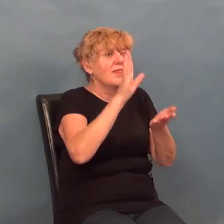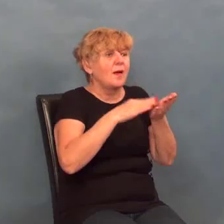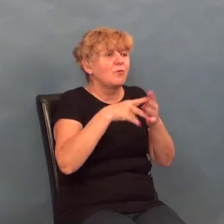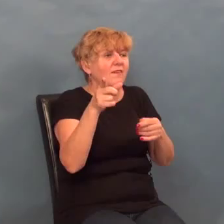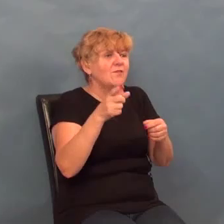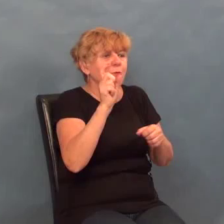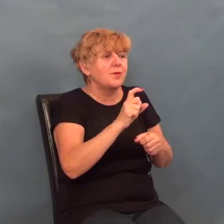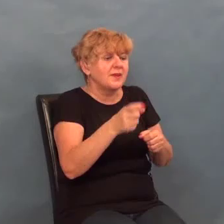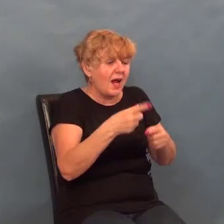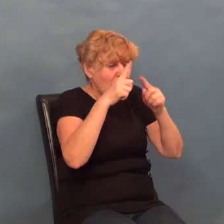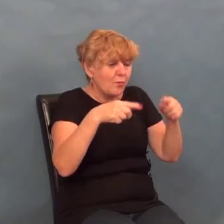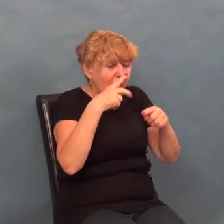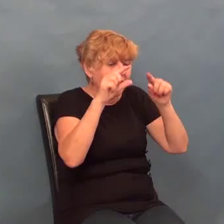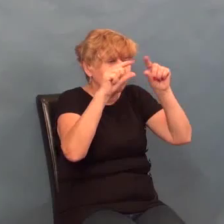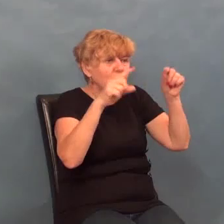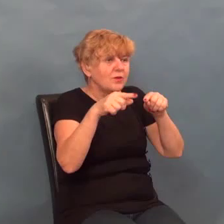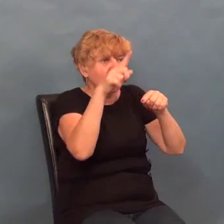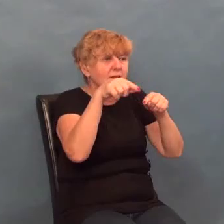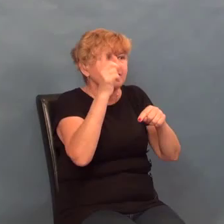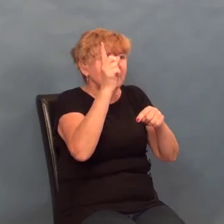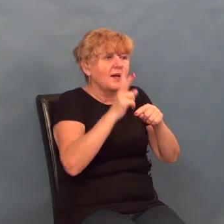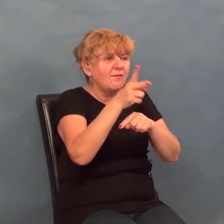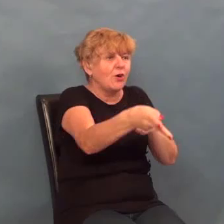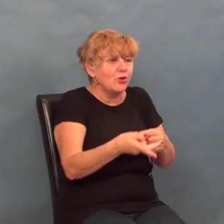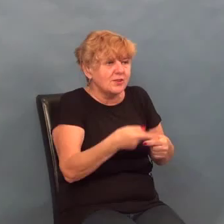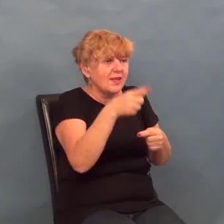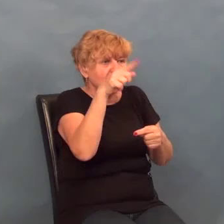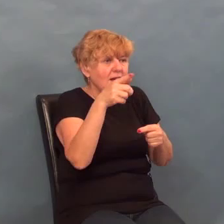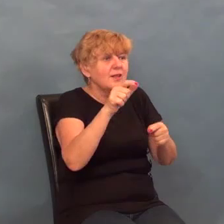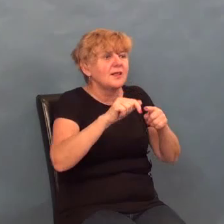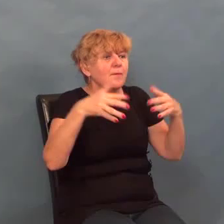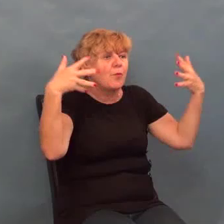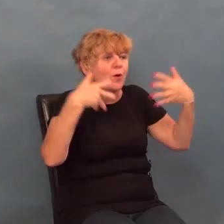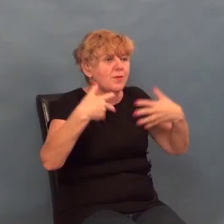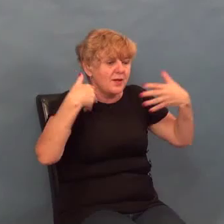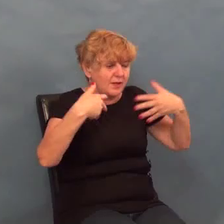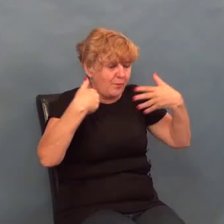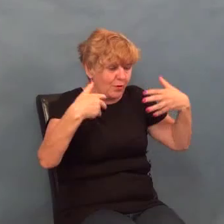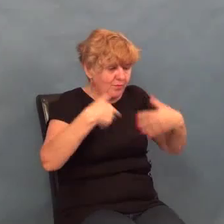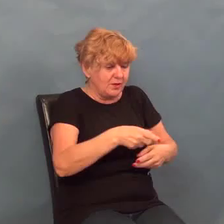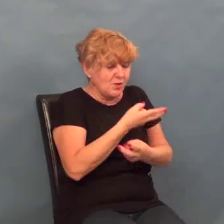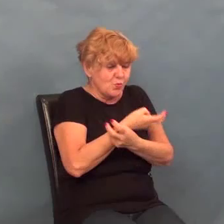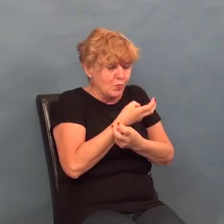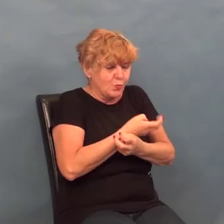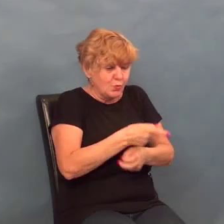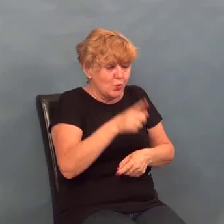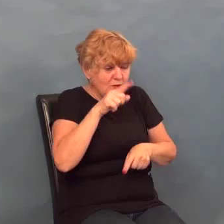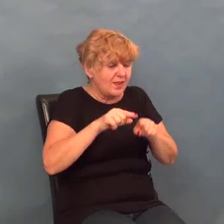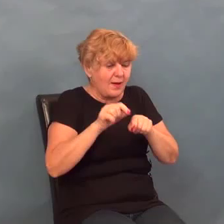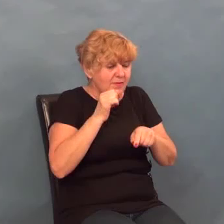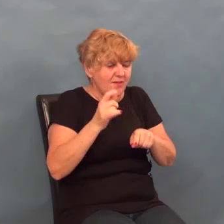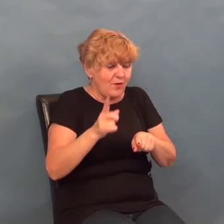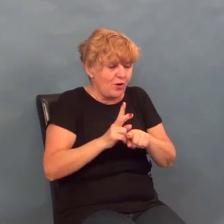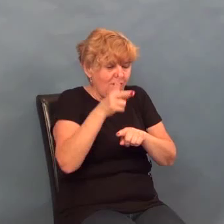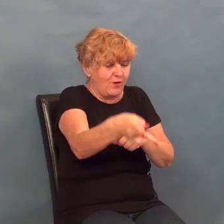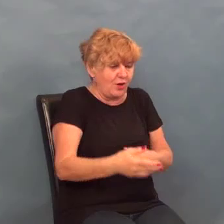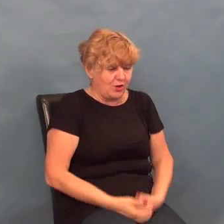Na przykład w szpitalu są takie miejsca, gdzie widnieje znak promieniowania, to znaczy, że nie wolno tam wchodzić.